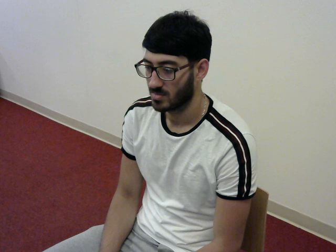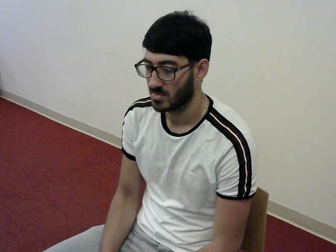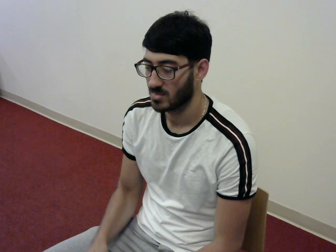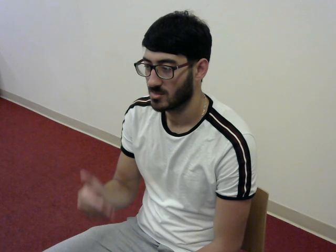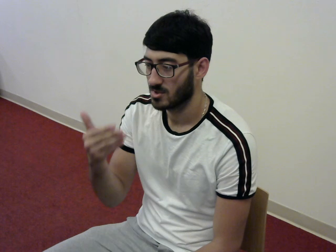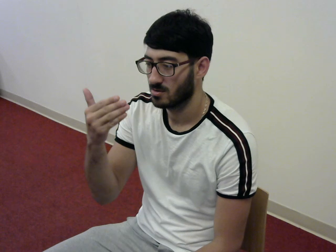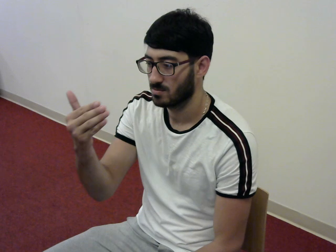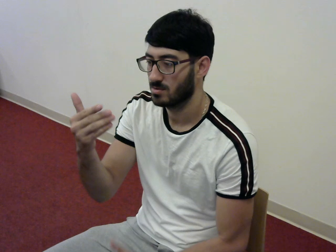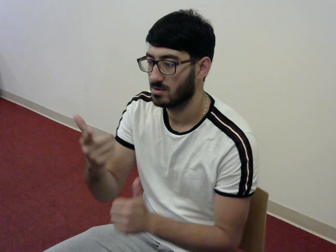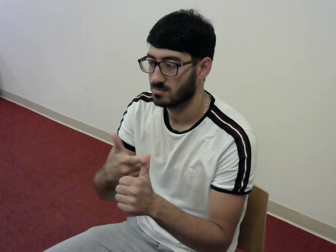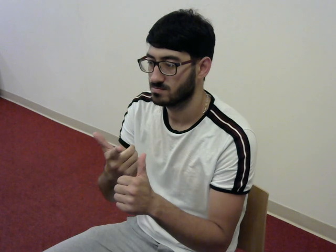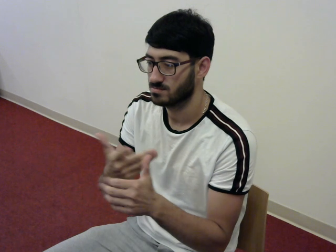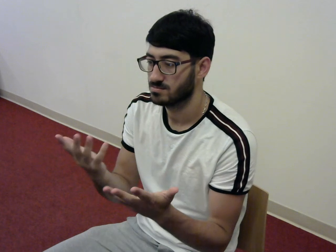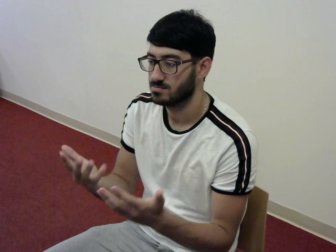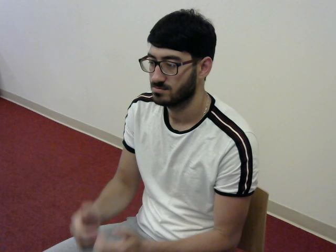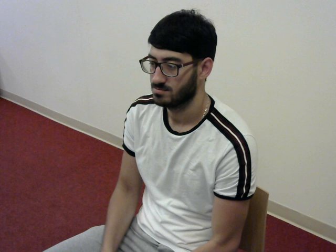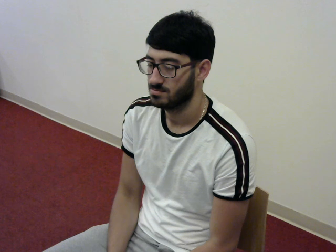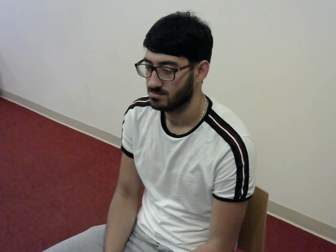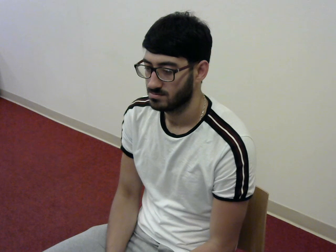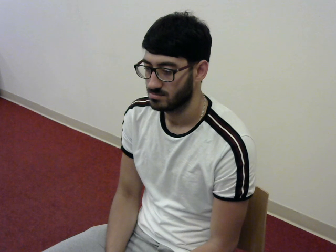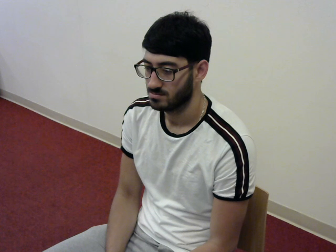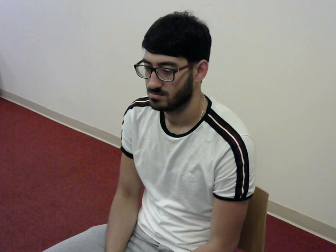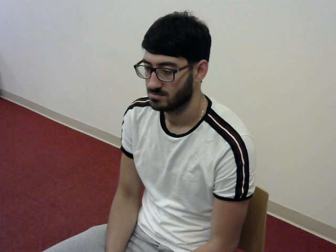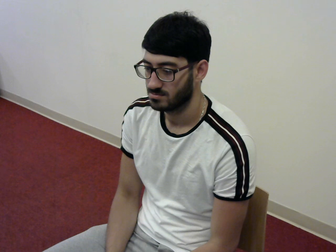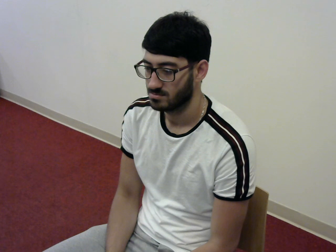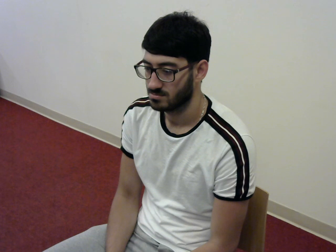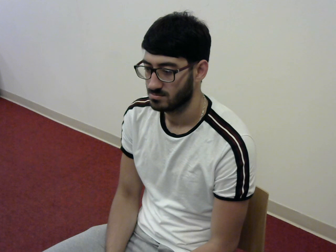Sizin adınız nədir?